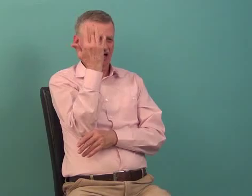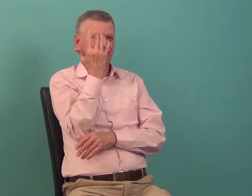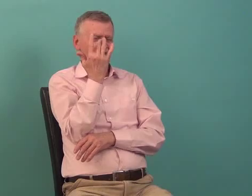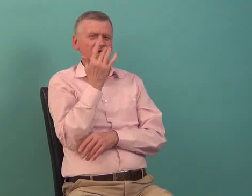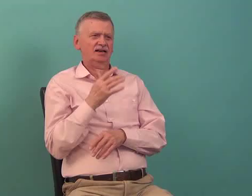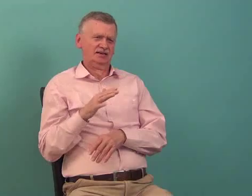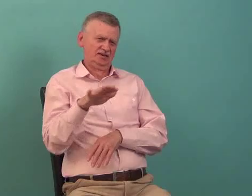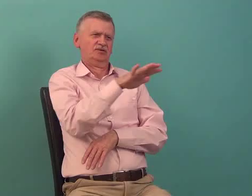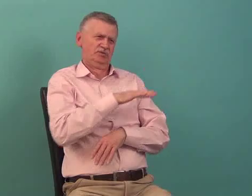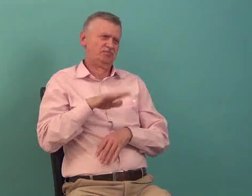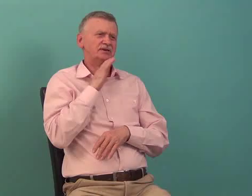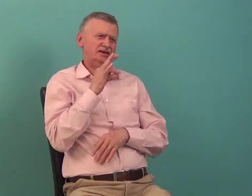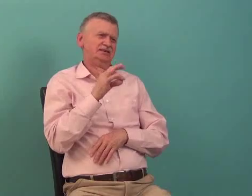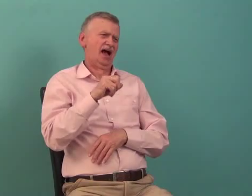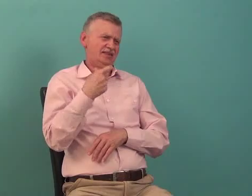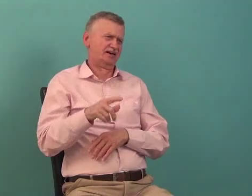Miejsce to prawdopodobnie sad.